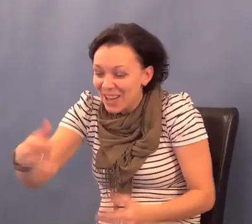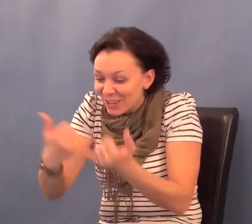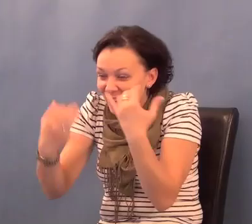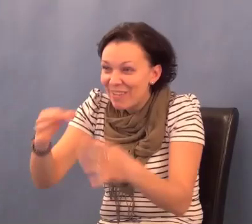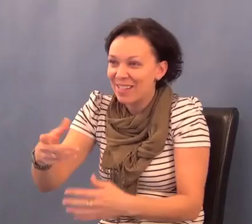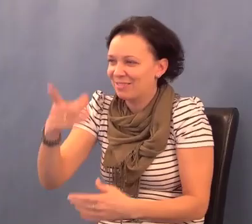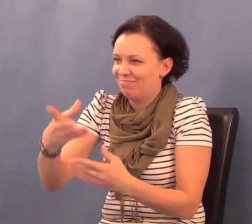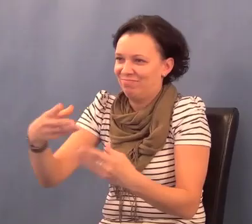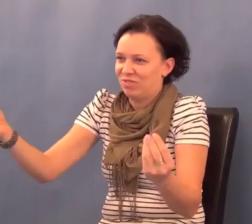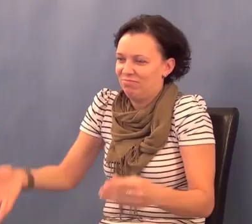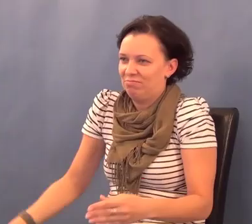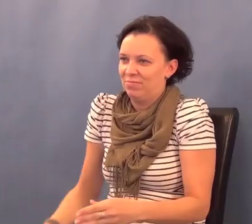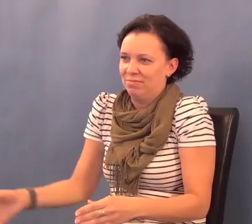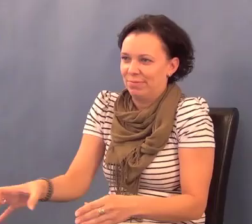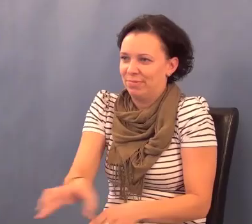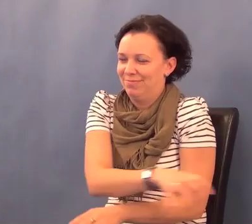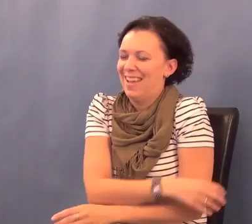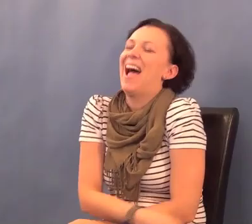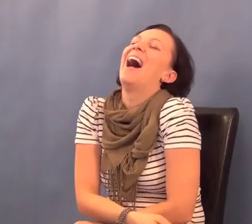Jeżeli wolno, to ktoś skorzysta, będzie piłować i ukradnie.